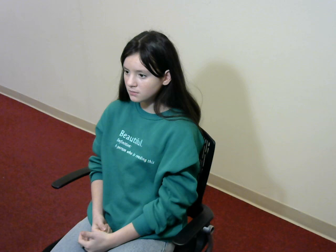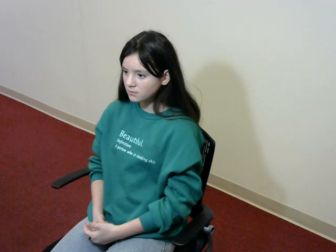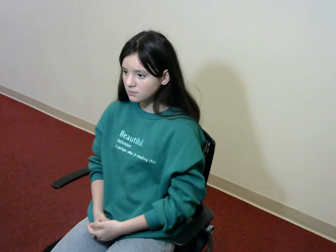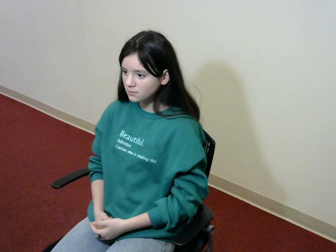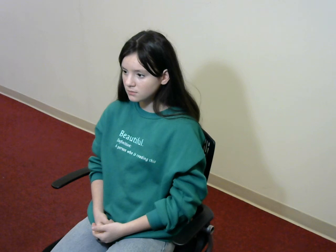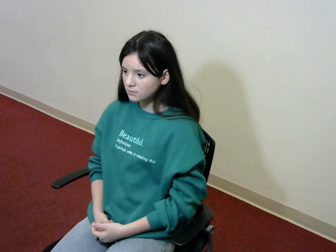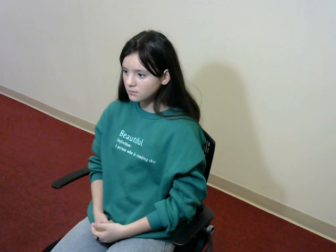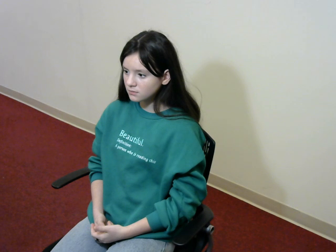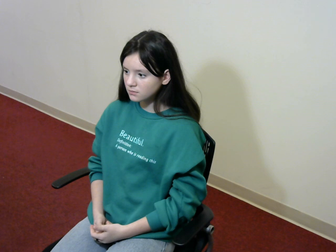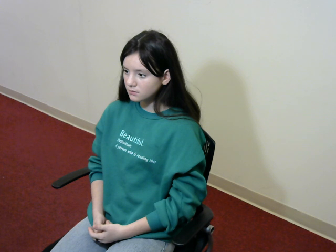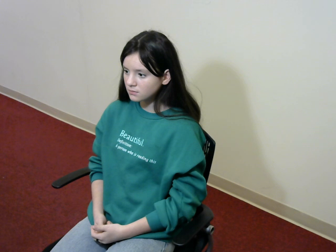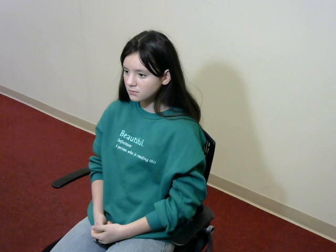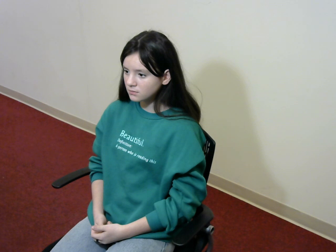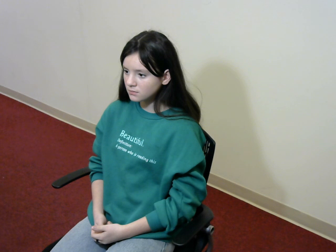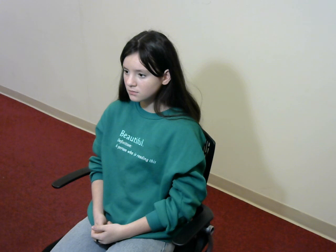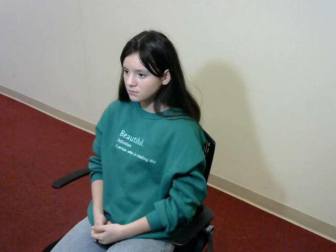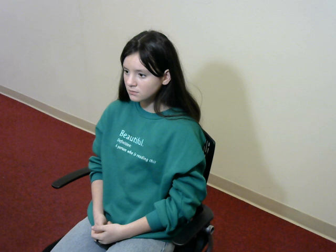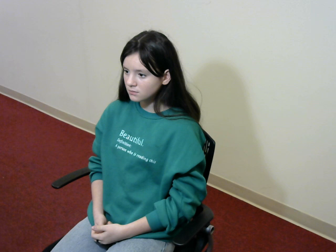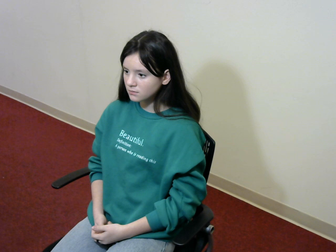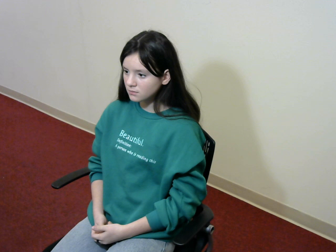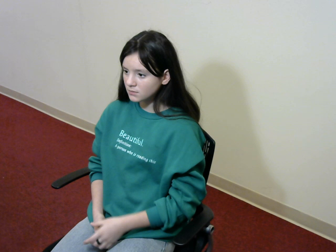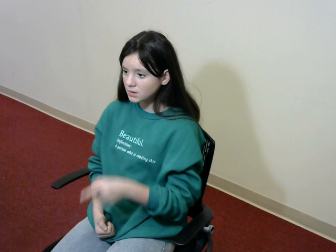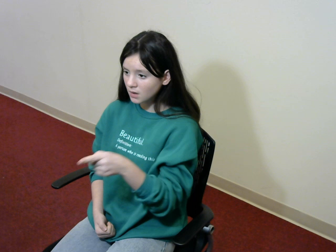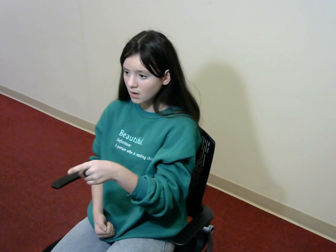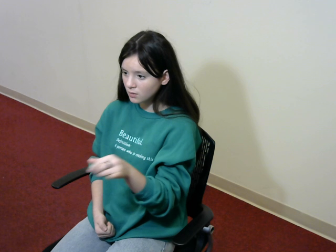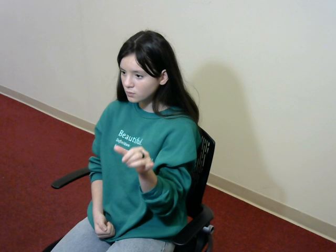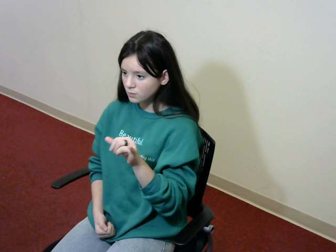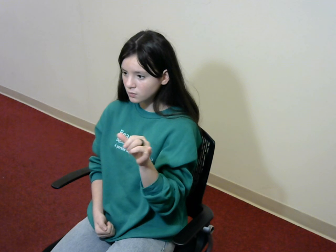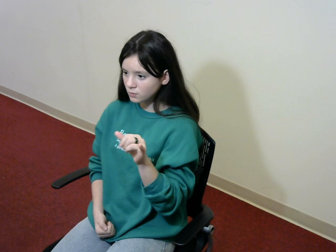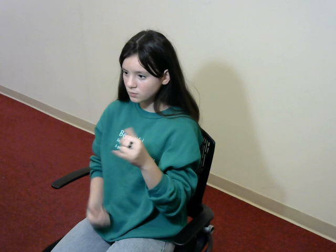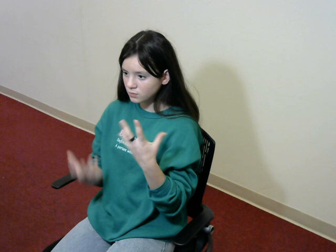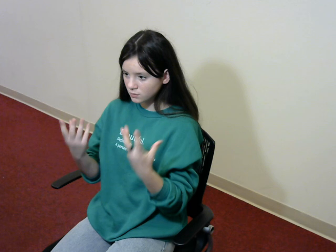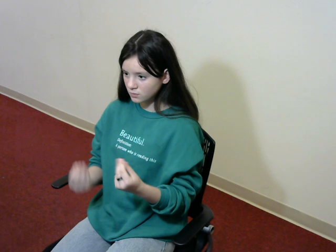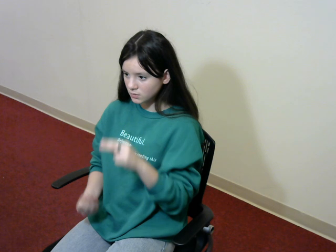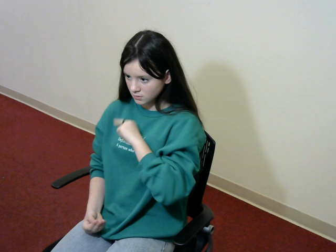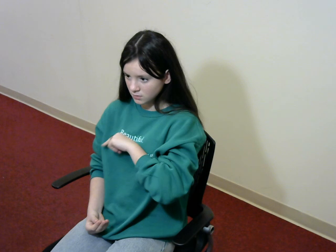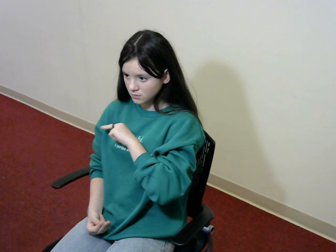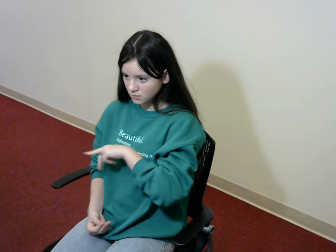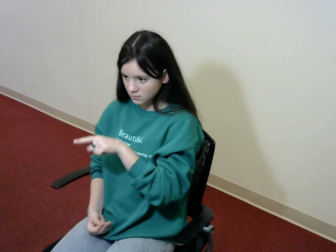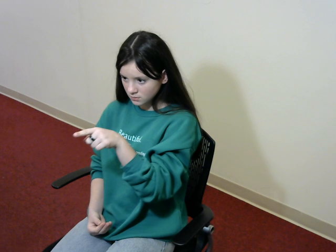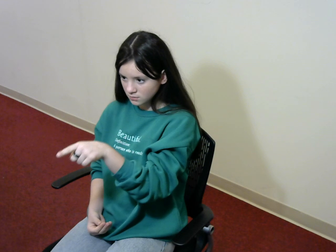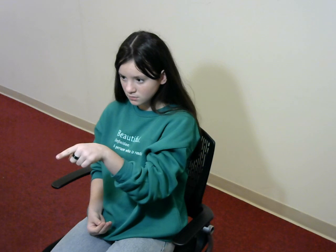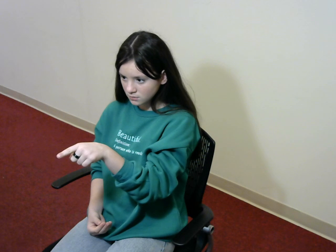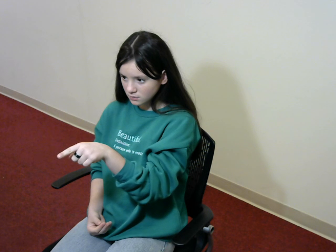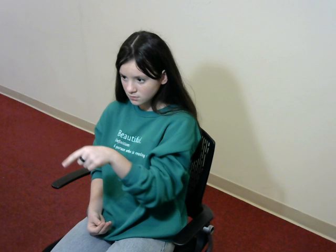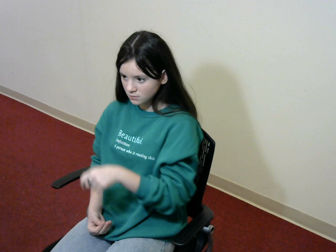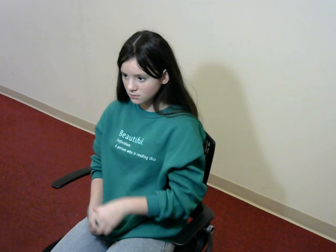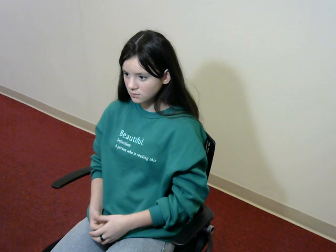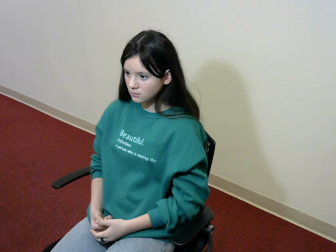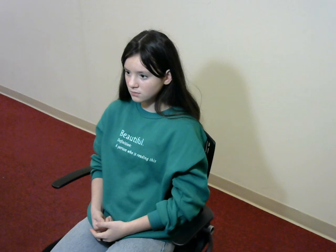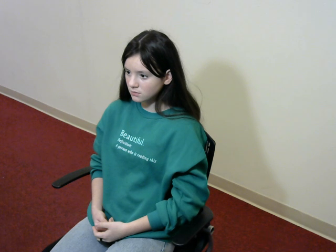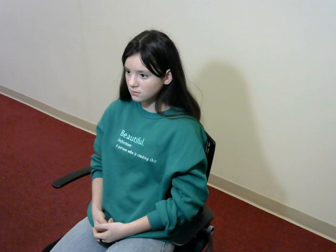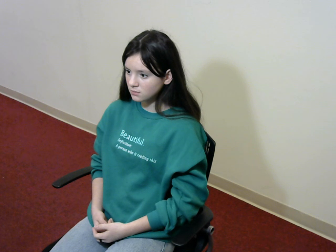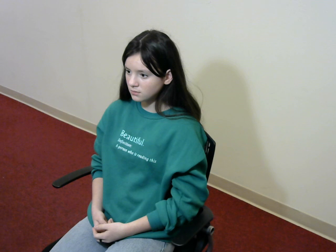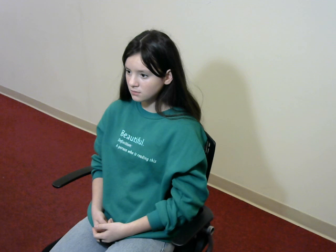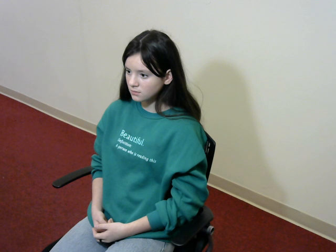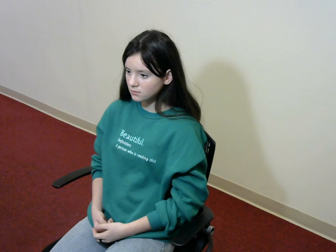Sən şənbə günü işləyirsən?